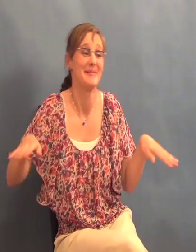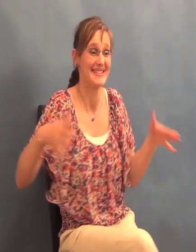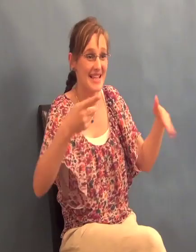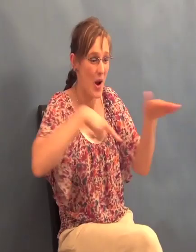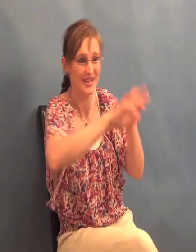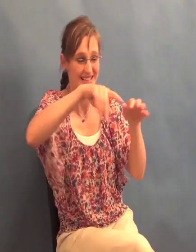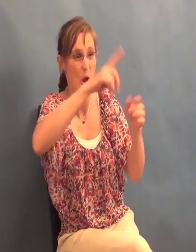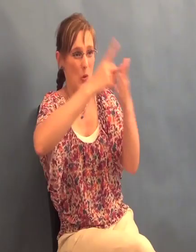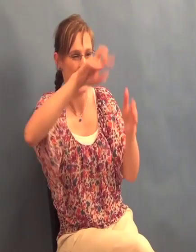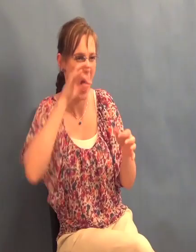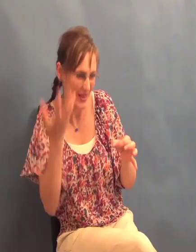Udaje mu się uciec, ale kot próbuje go złapać.